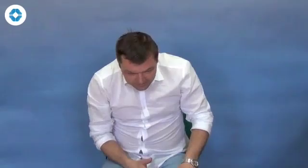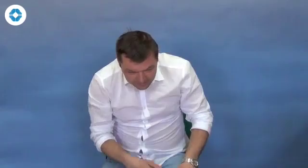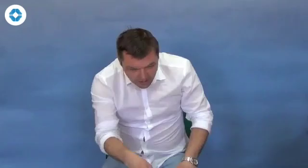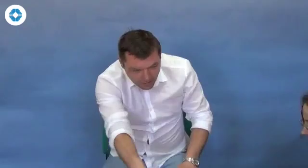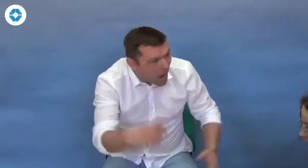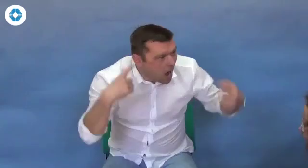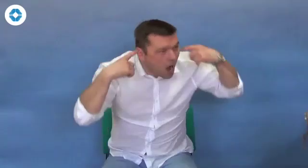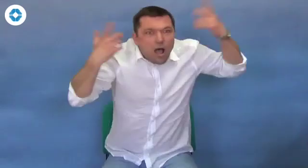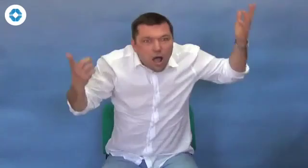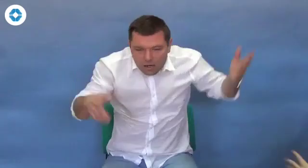Usłyszała coś.